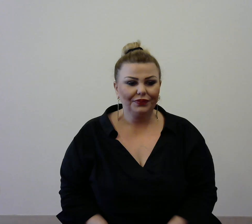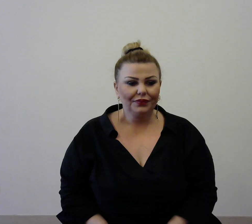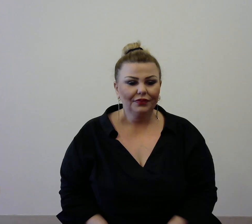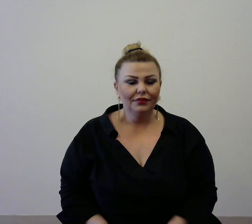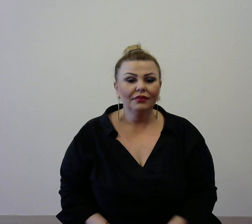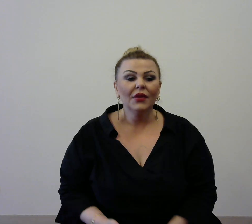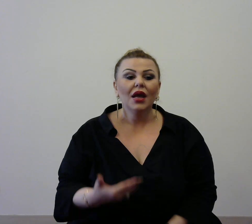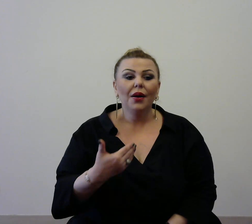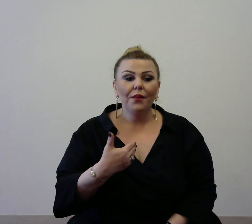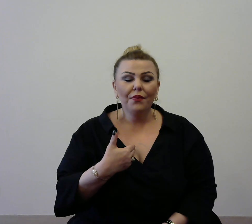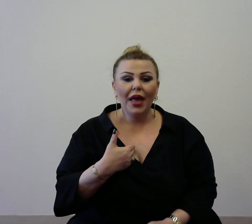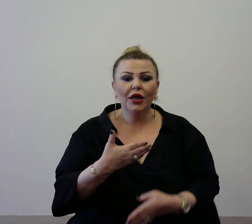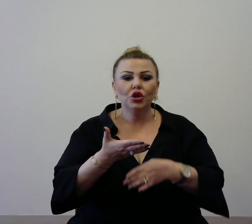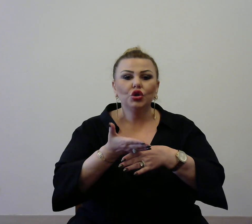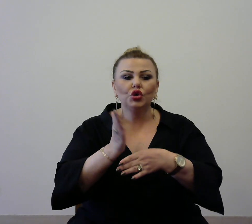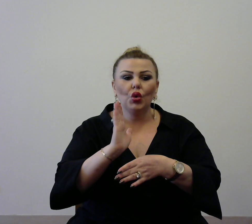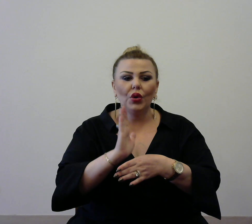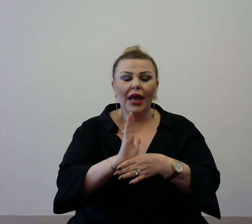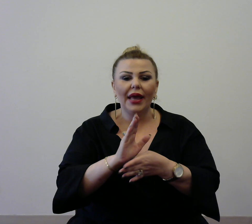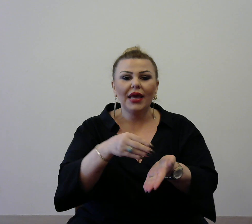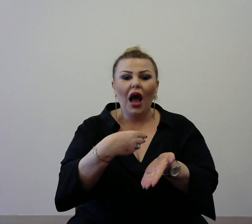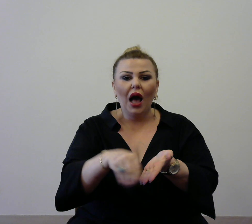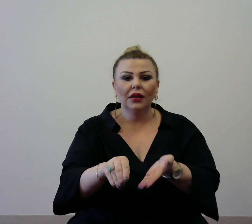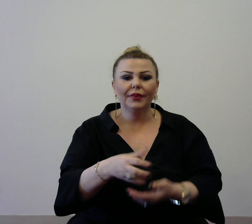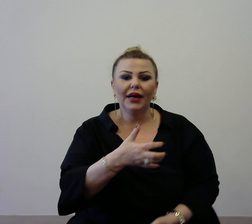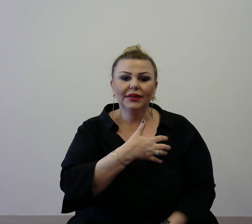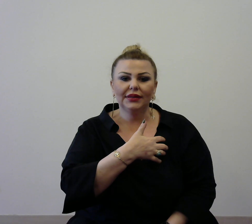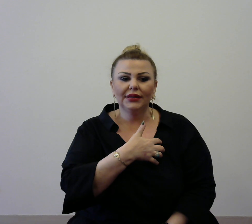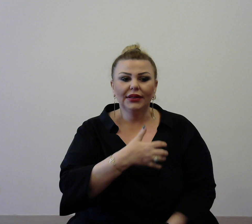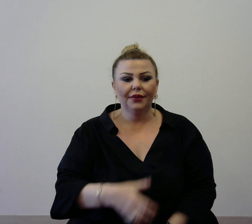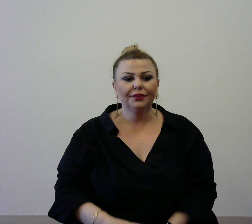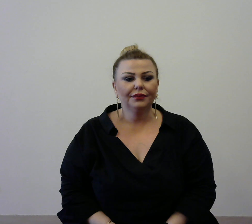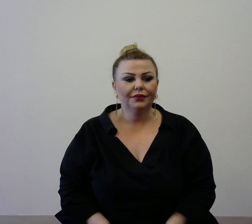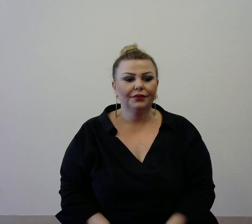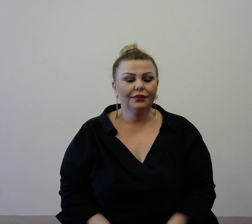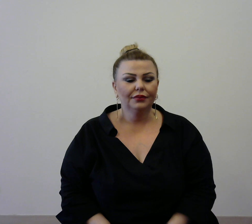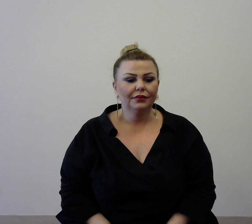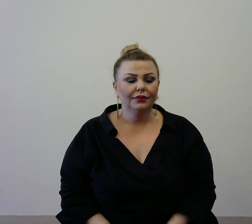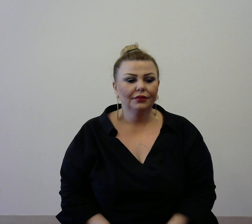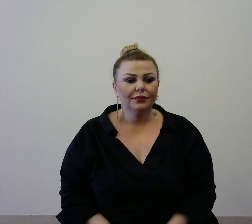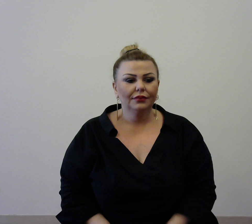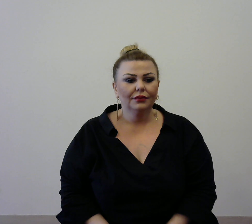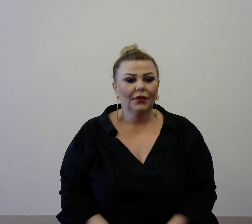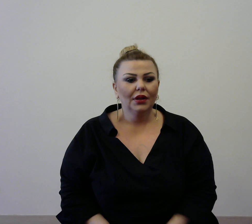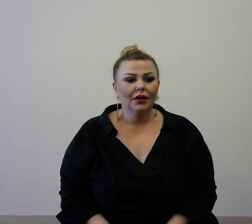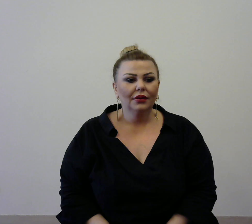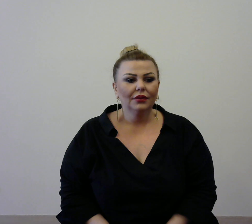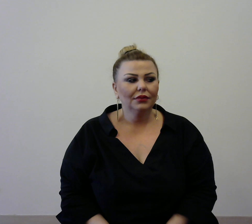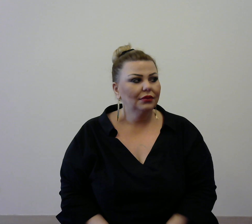Mən çörək almaq istəyirəm